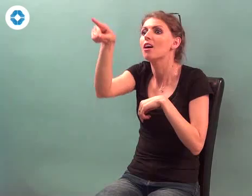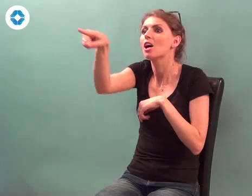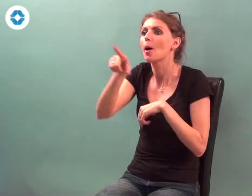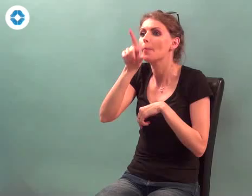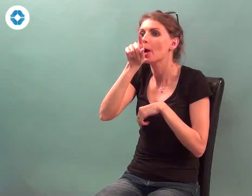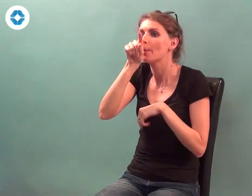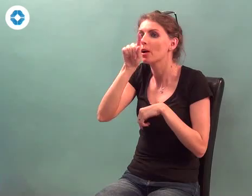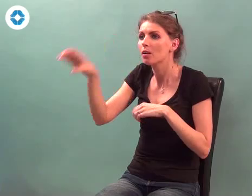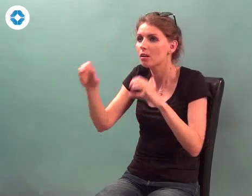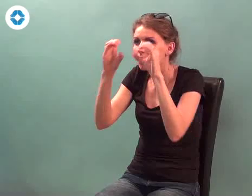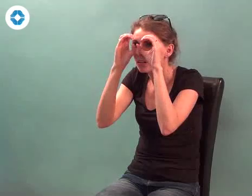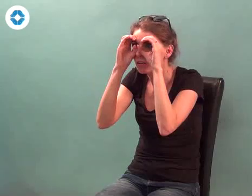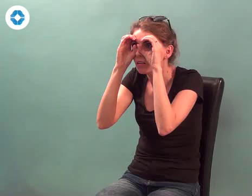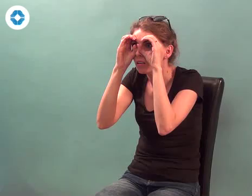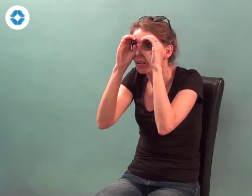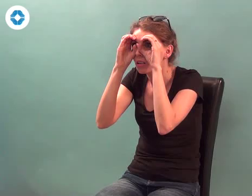Po drugiej stronie mały ptaszek też bierze lornetkę i patrzy przez nią.